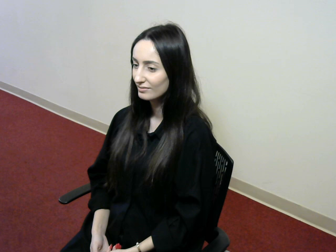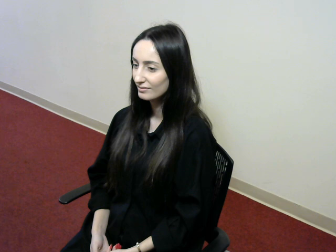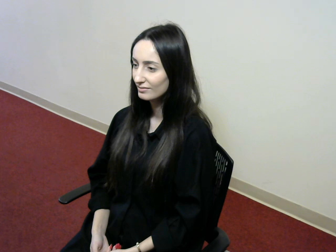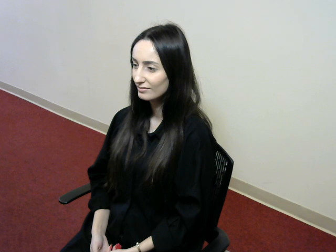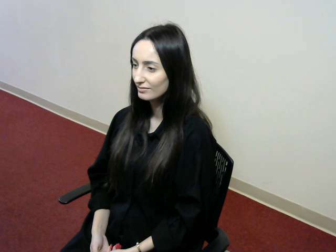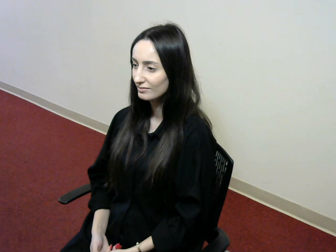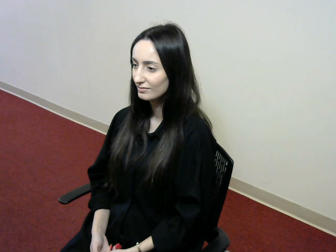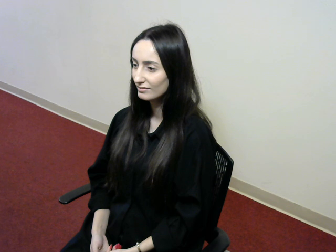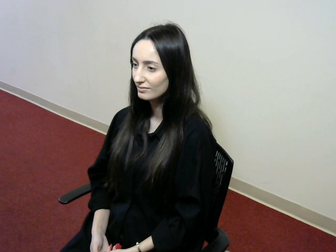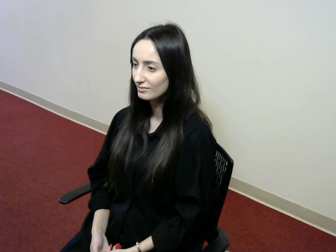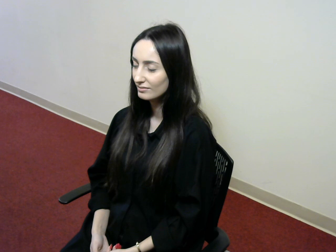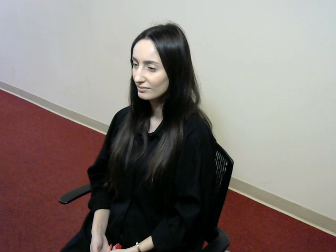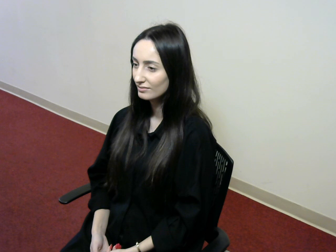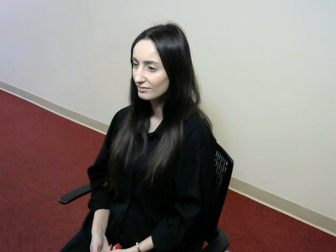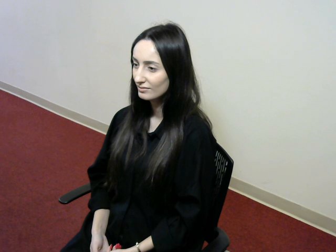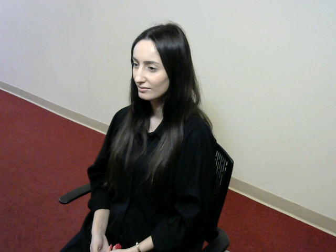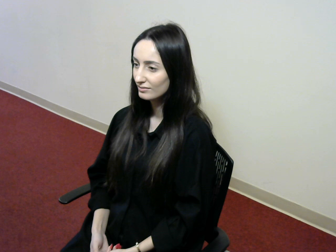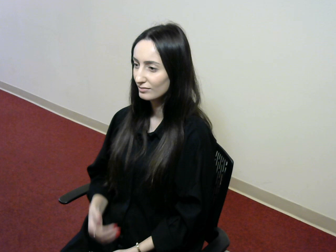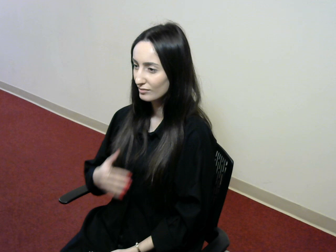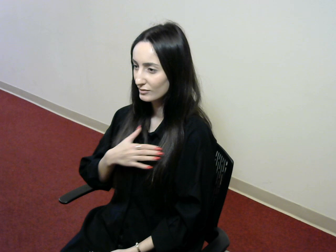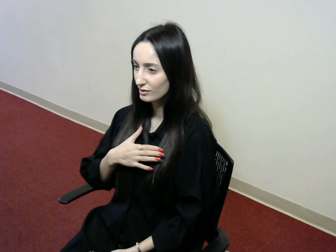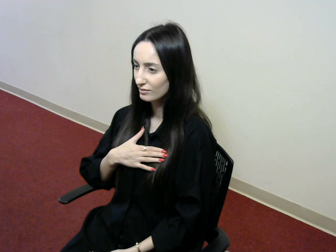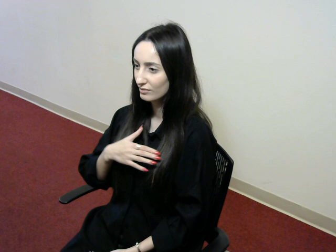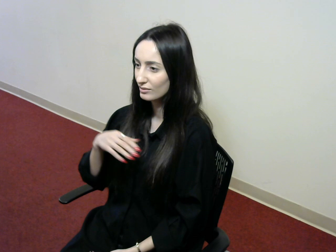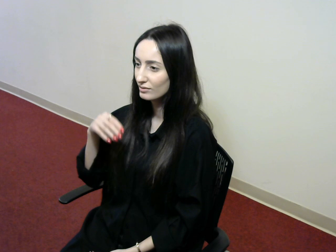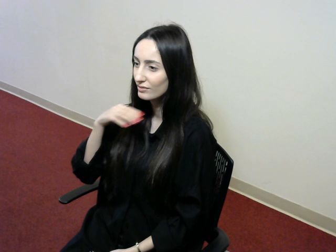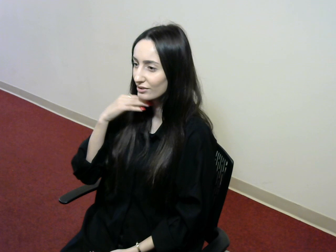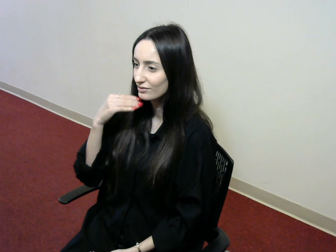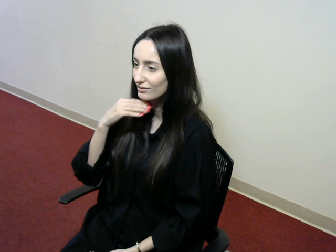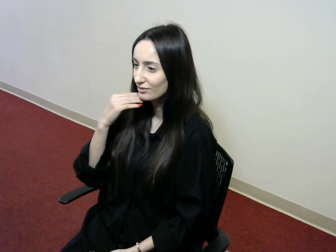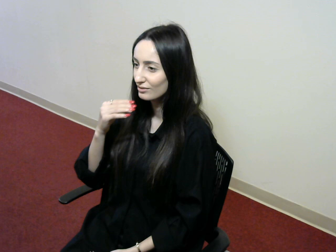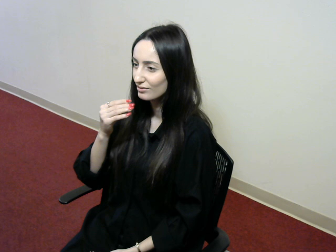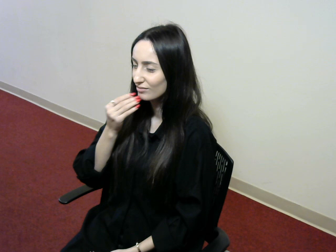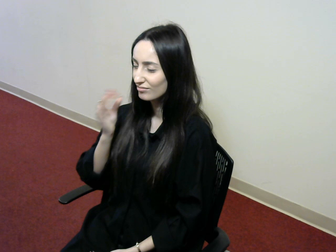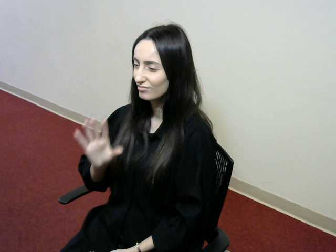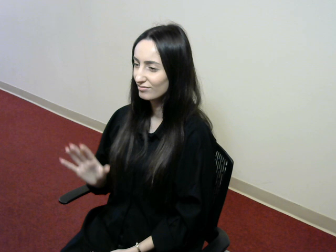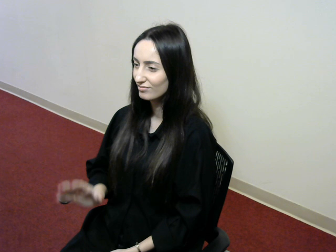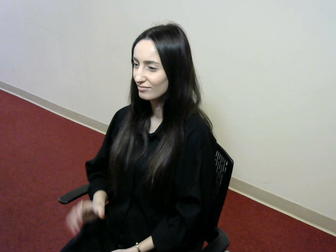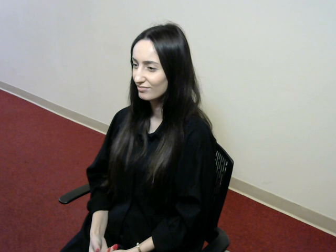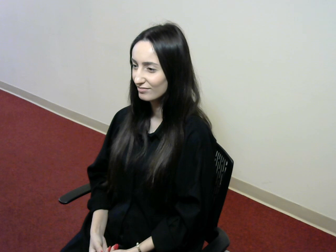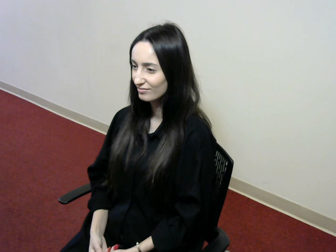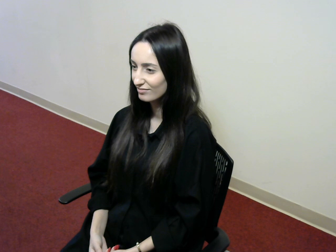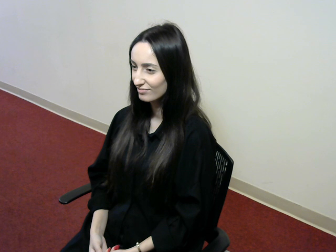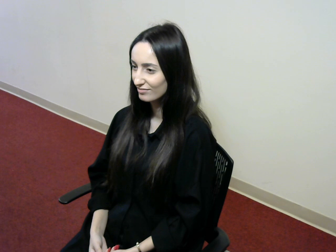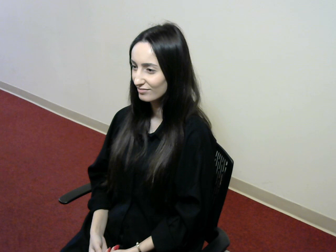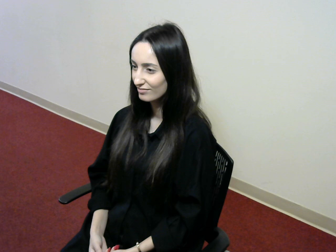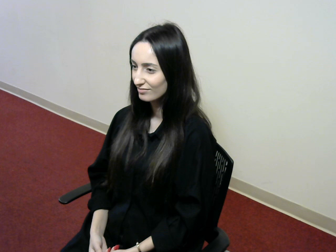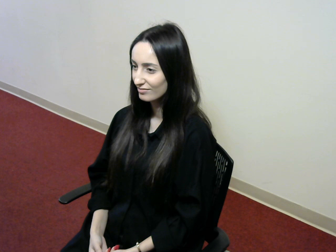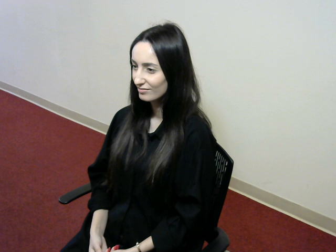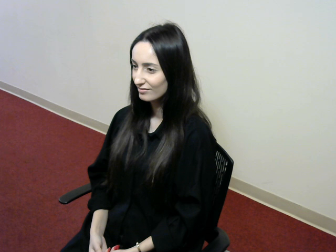Mən ət yemirəm